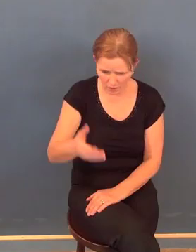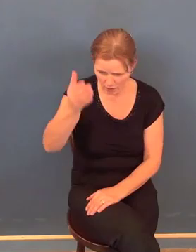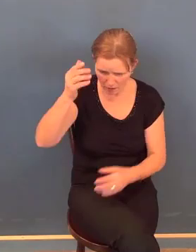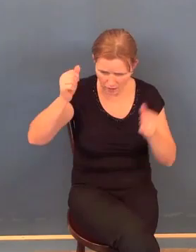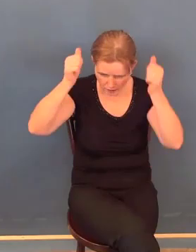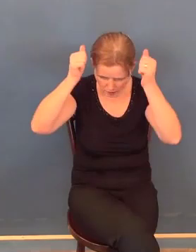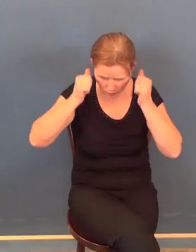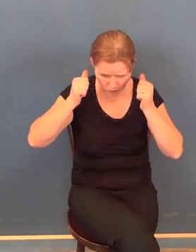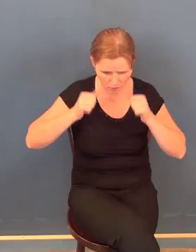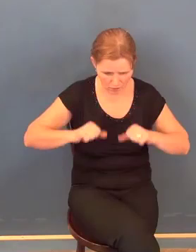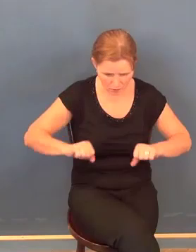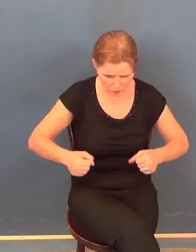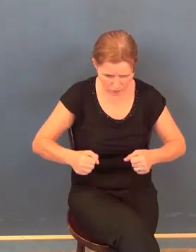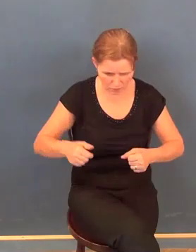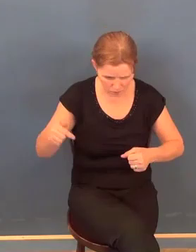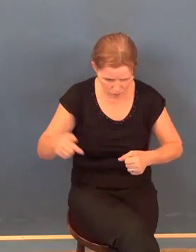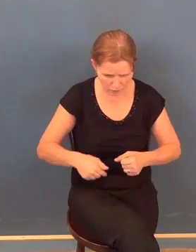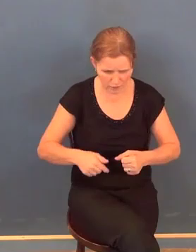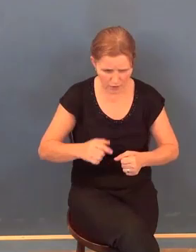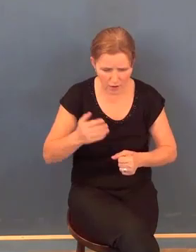Na motor trzeba zakładać kask.